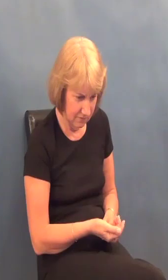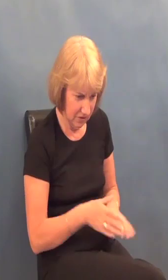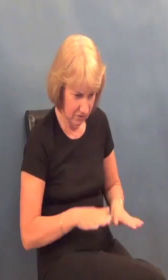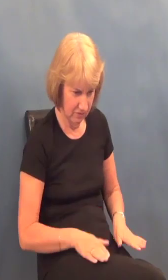Ławka?